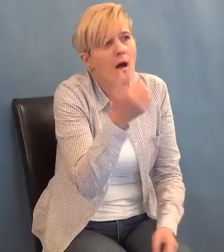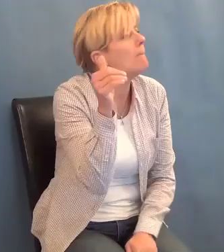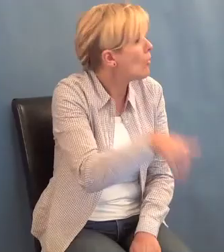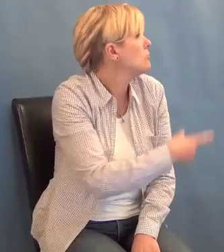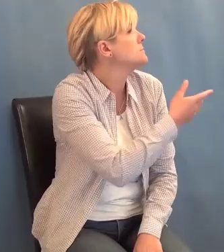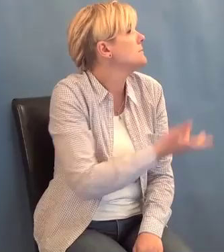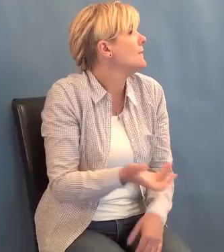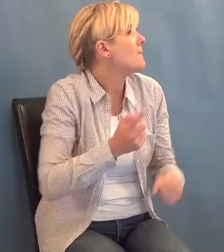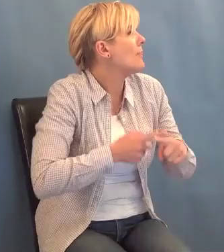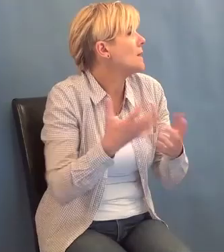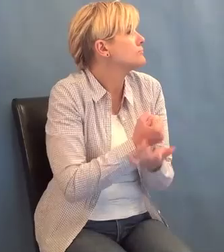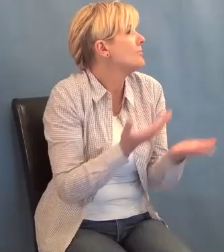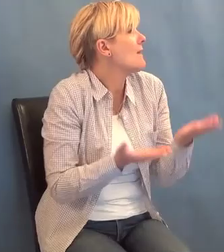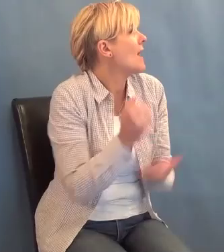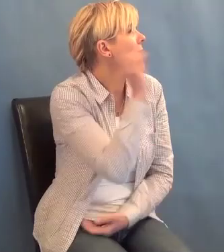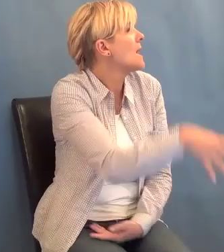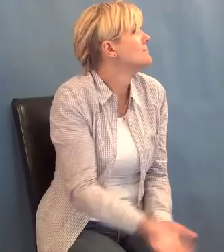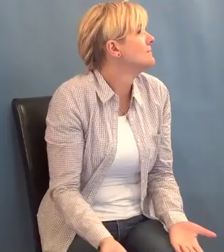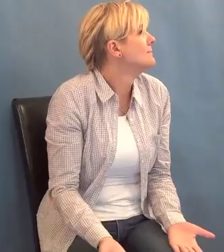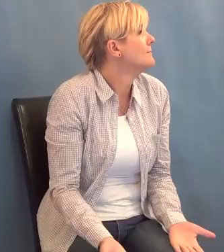Oo, może, zbiera metal, żeby na wagę oddać.